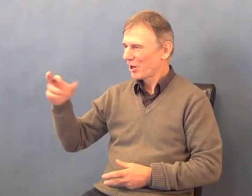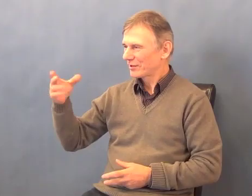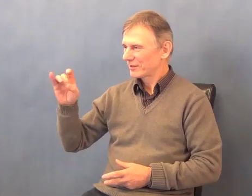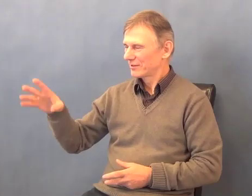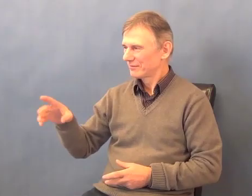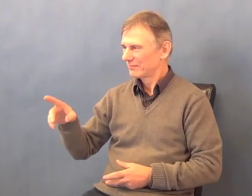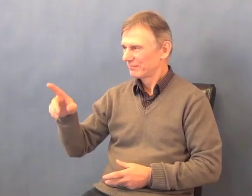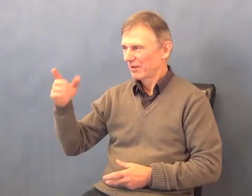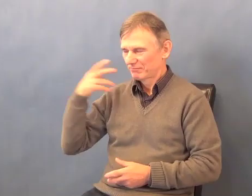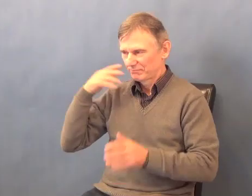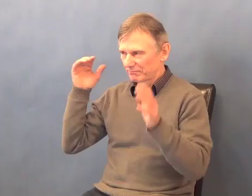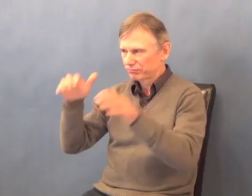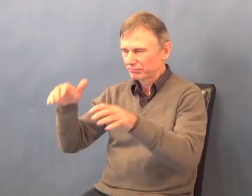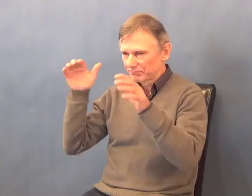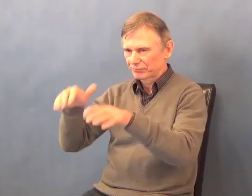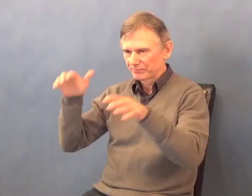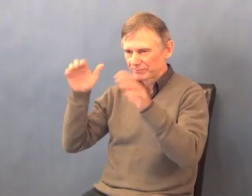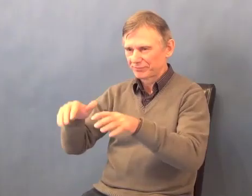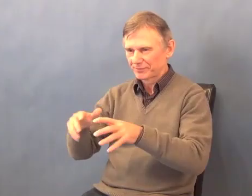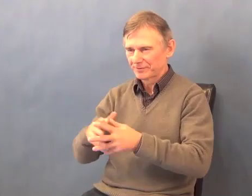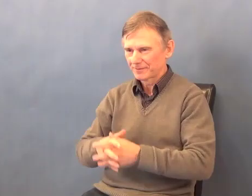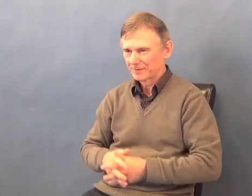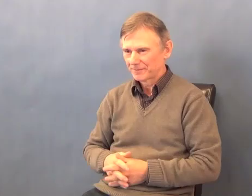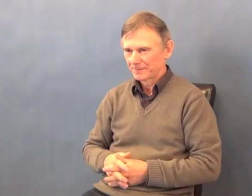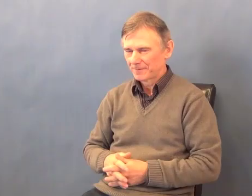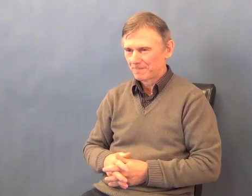Gong, tam masa Głuchych przychodziła.